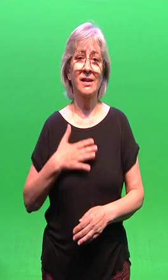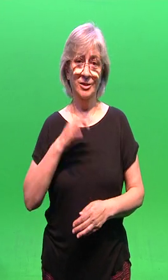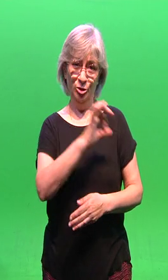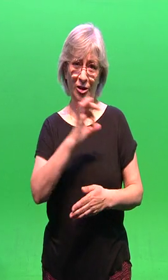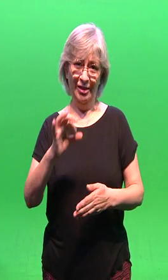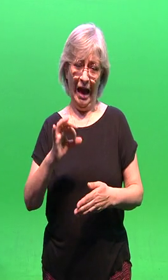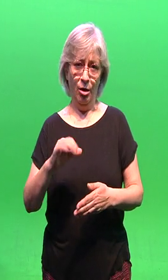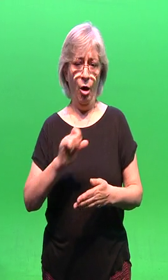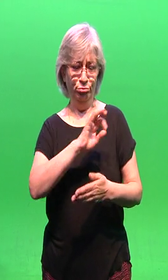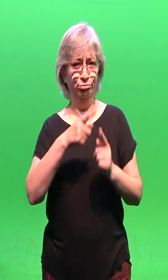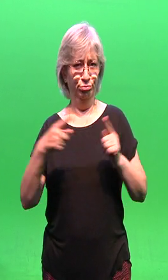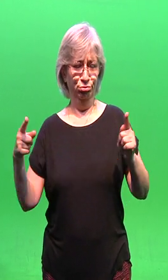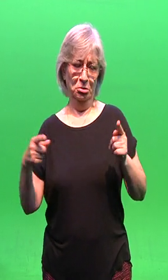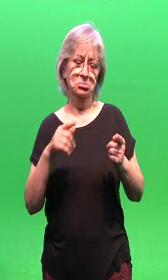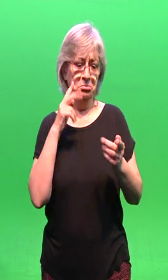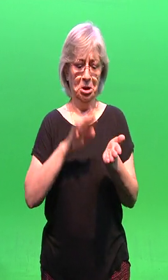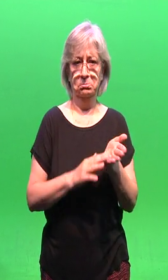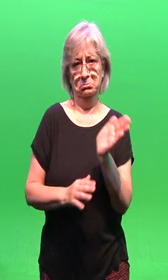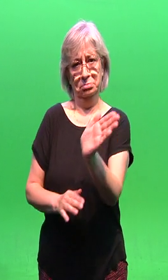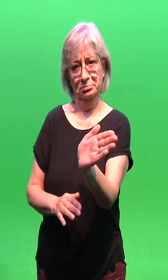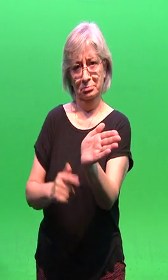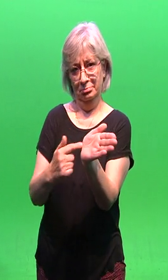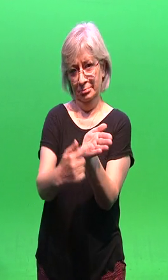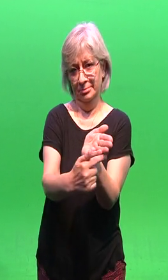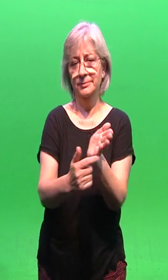És molt llarg el número de la targeta sanitària, mira'l aquí.